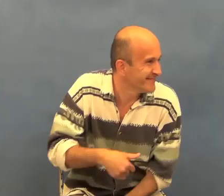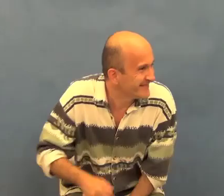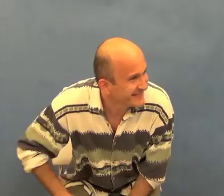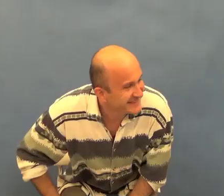Może.